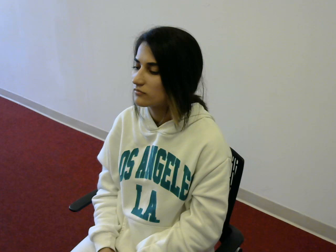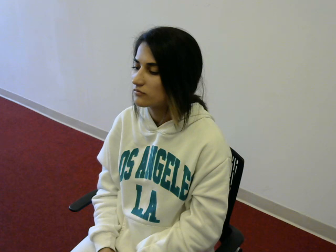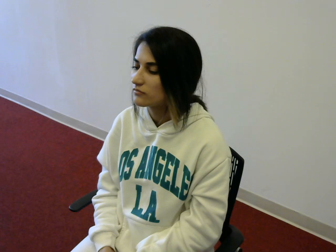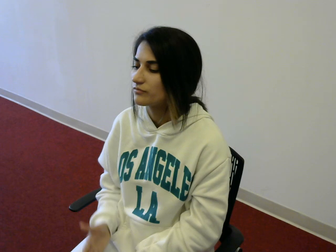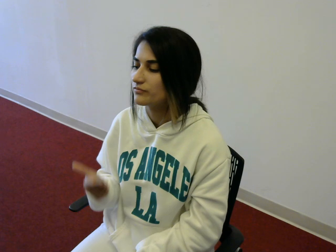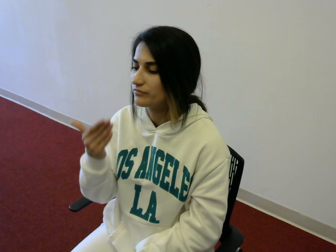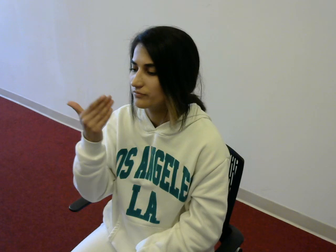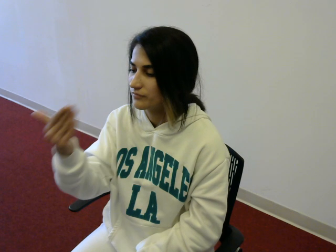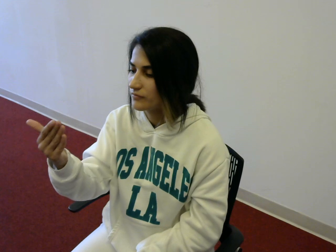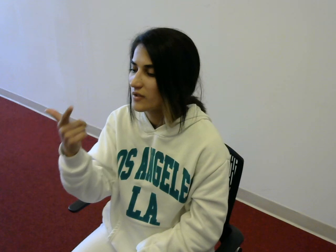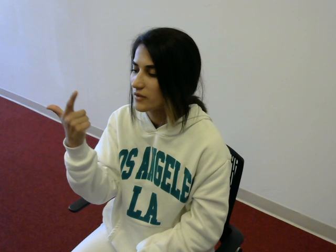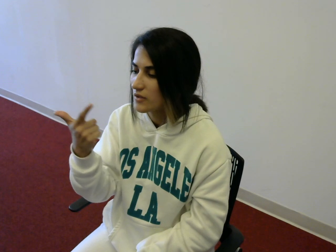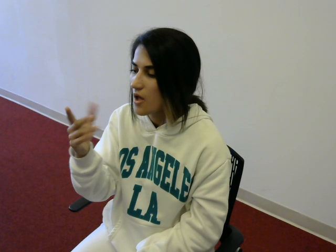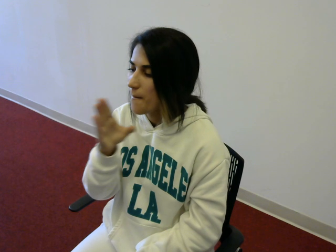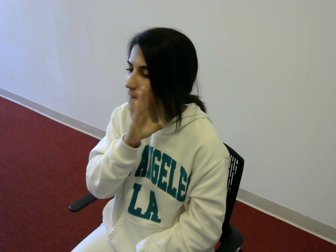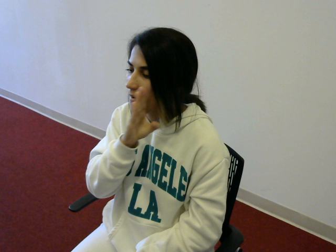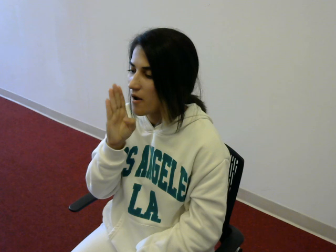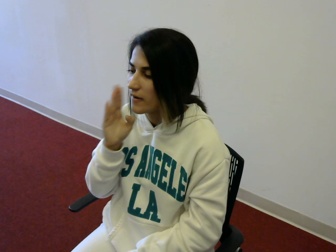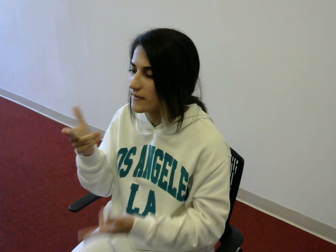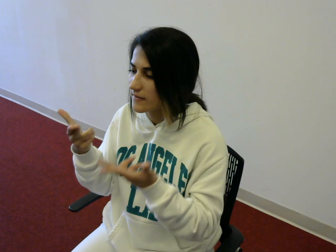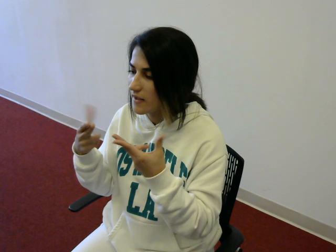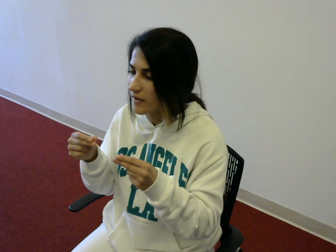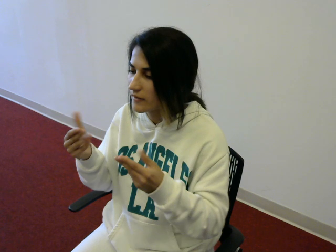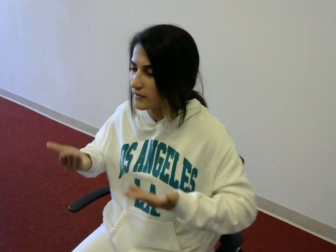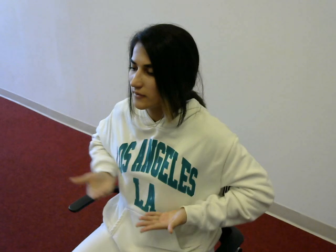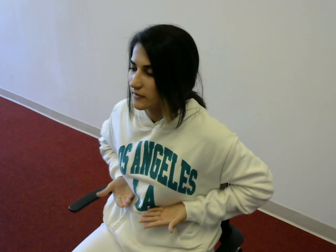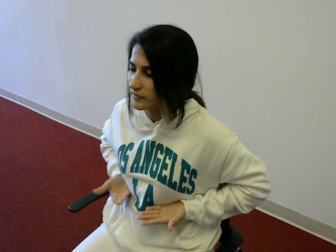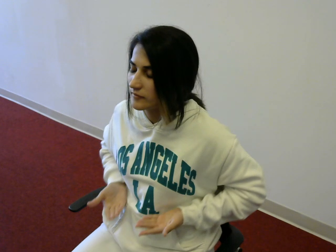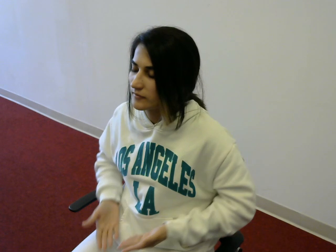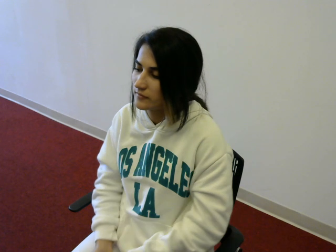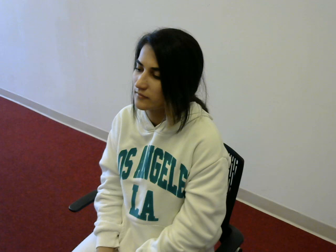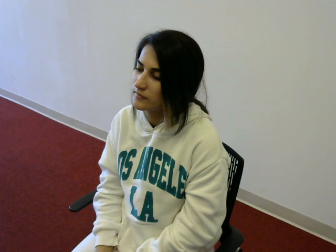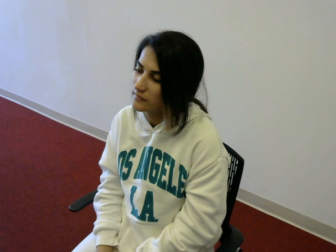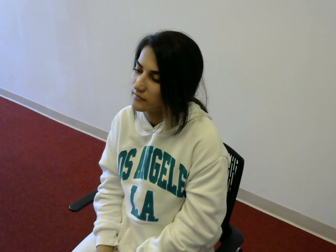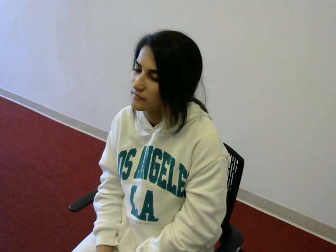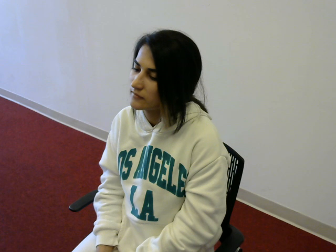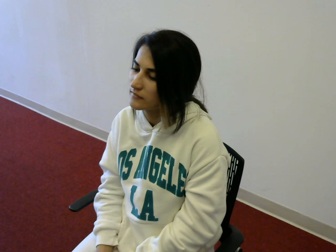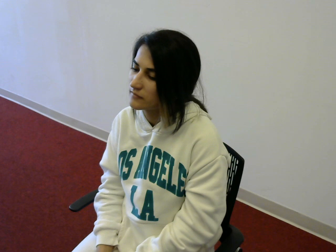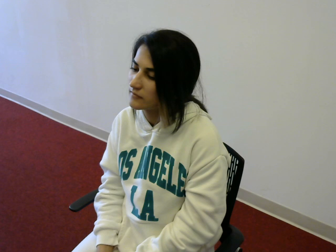Sənin qayınanan harda yaşayır?